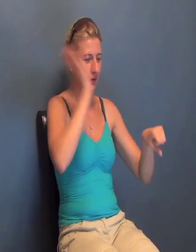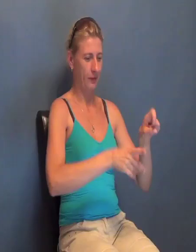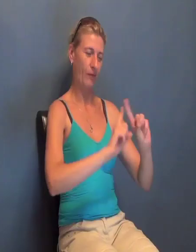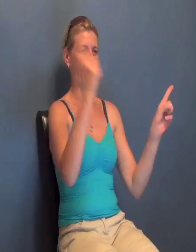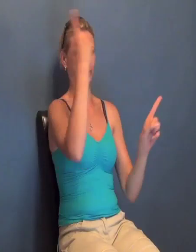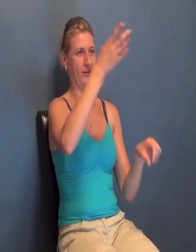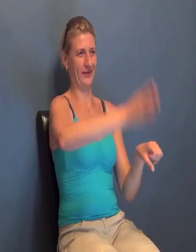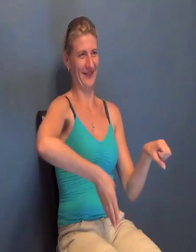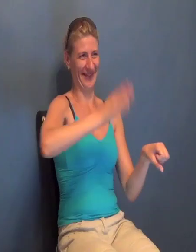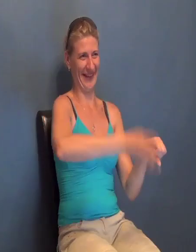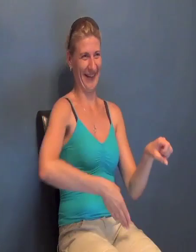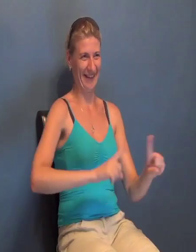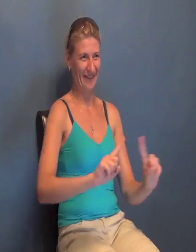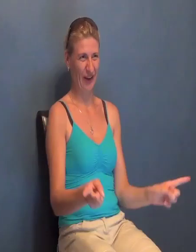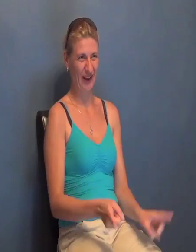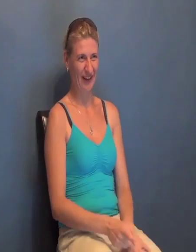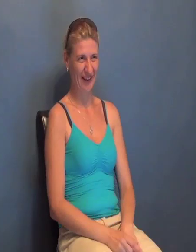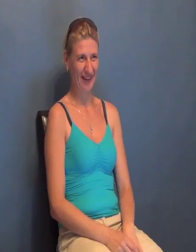I nie wolno piłować siedzenia, jest zakaz.